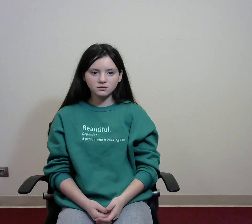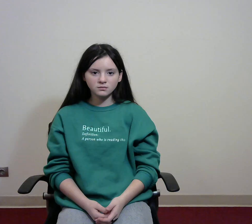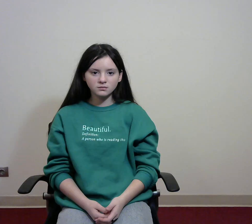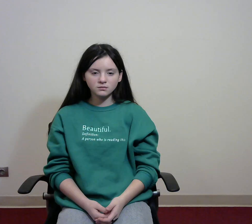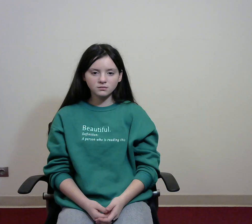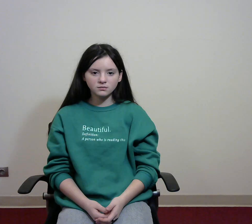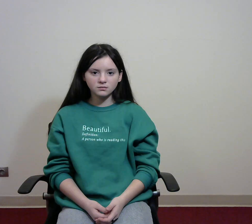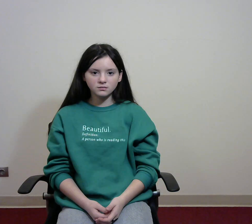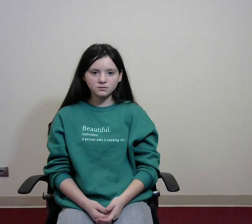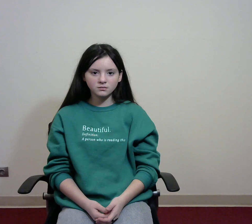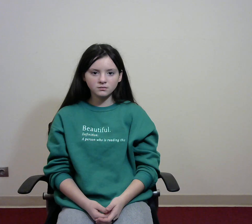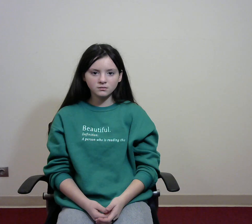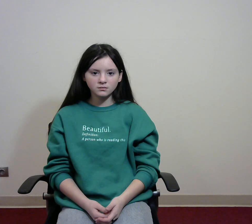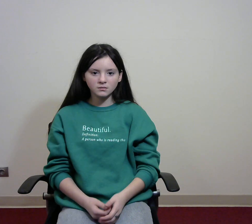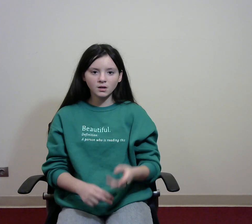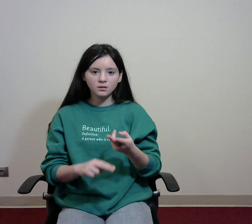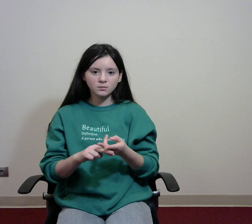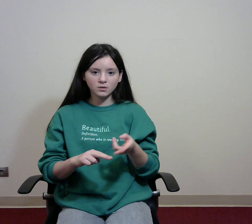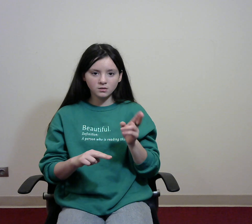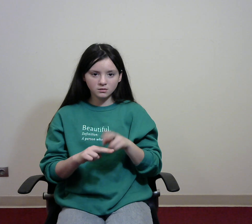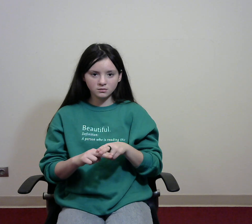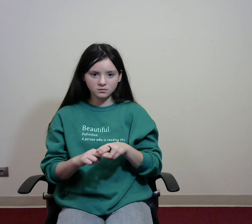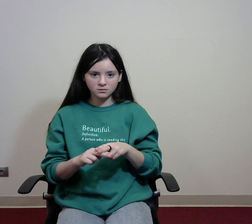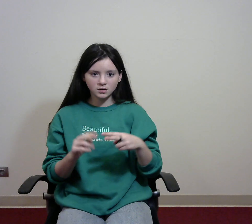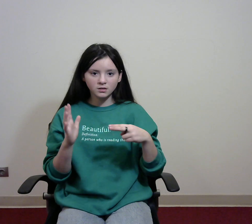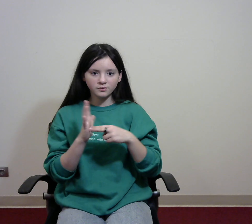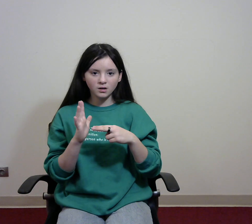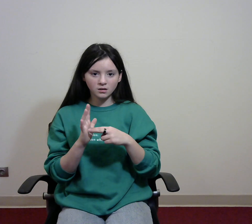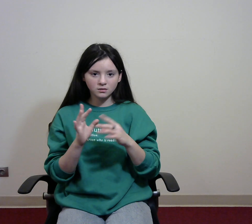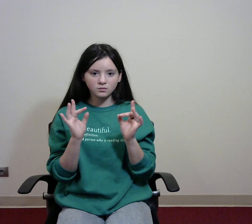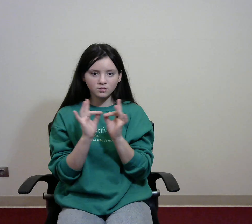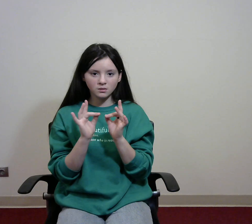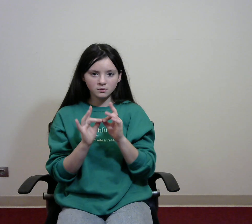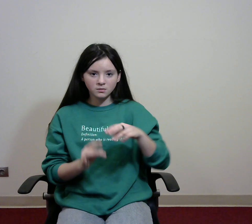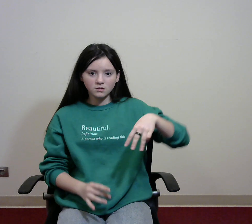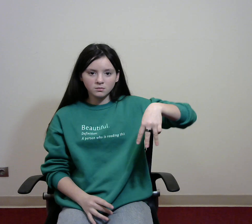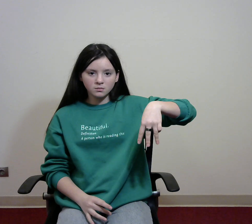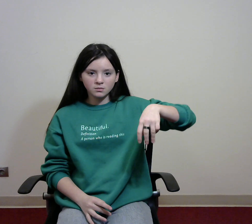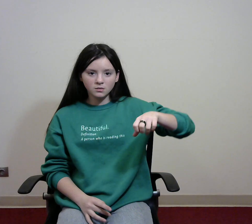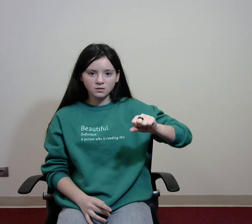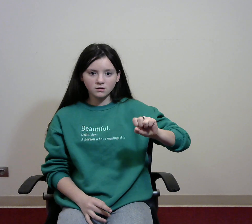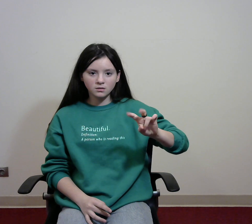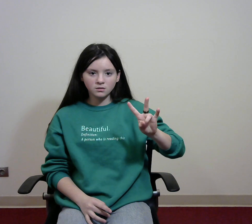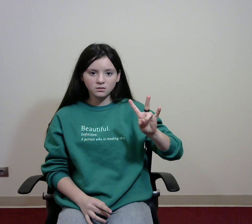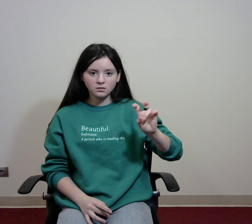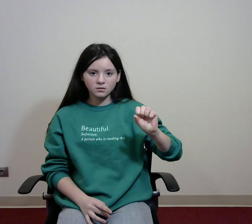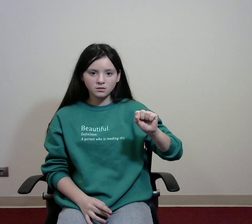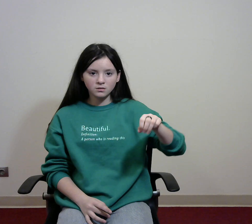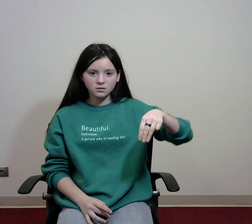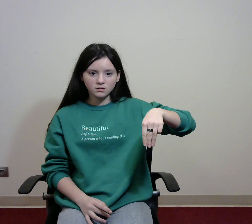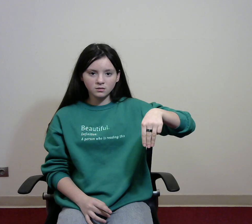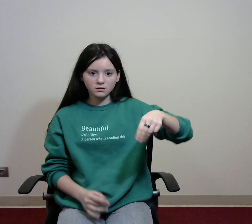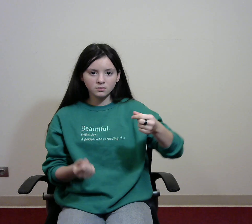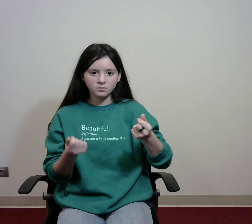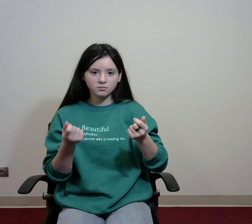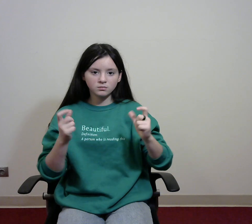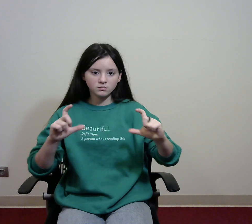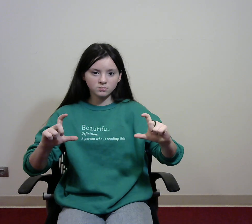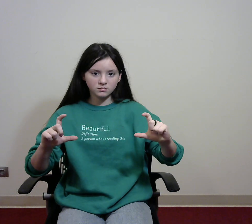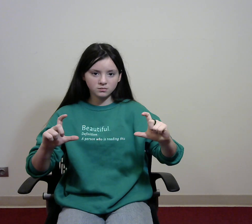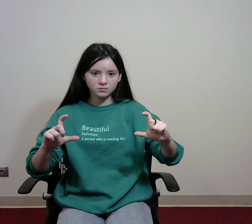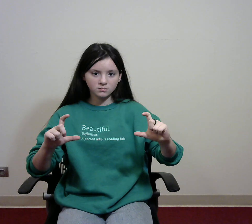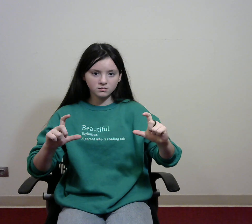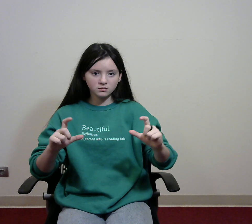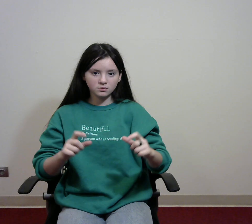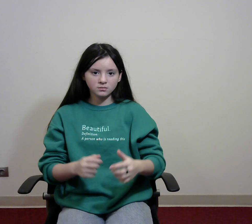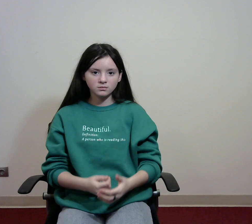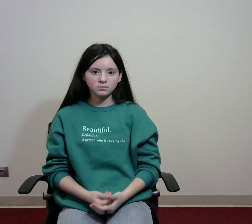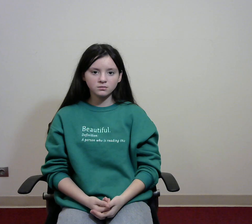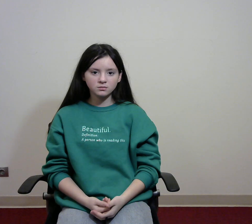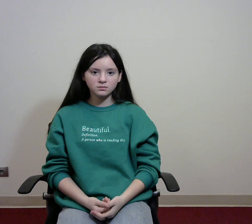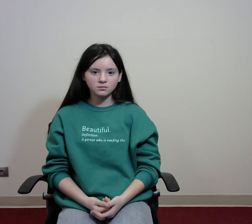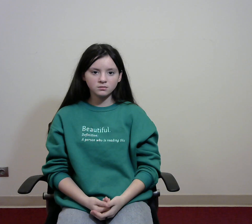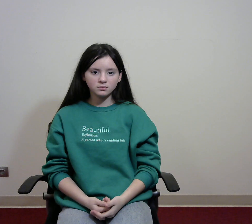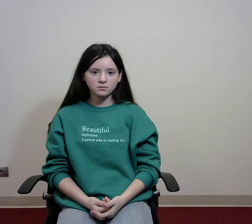Bunun qiyməti 10 manat qalxıb